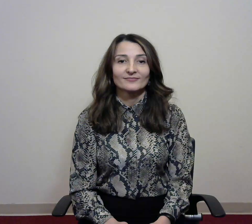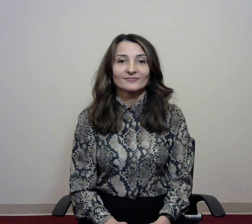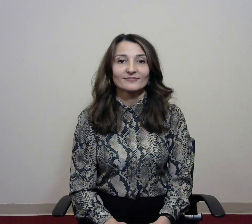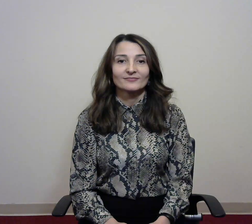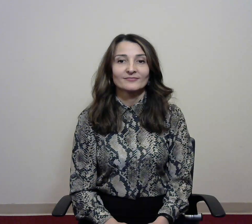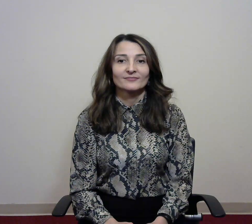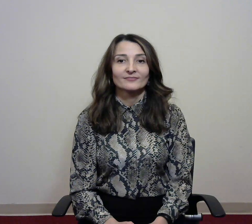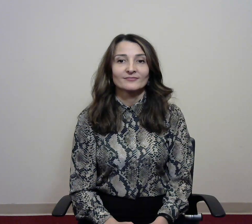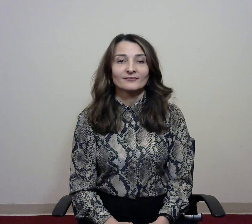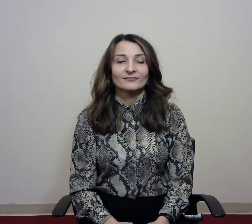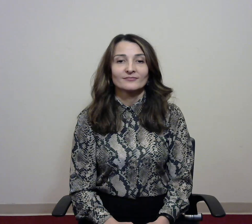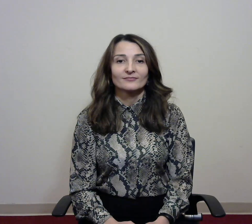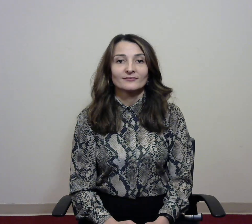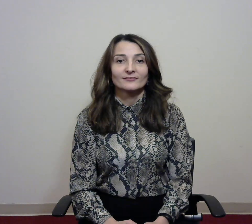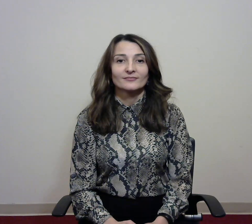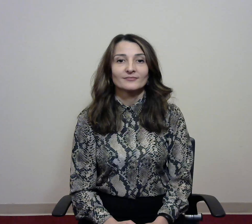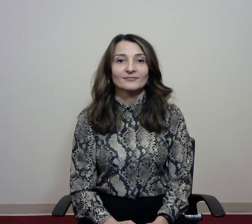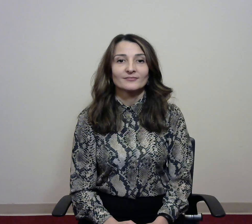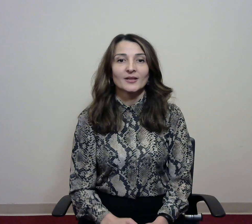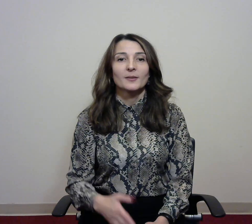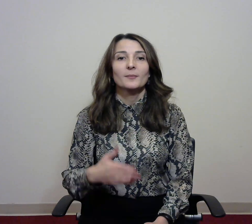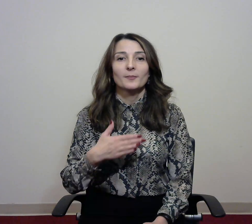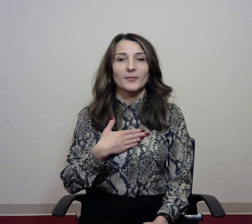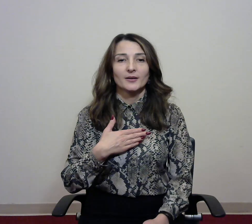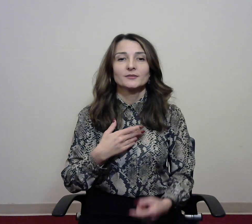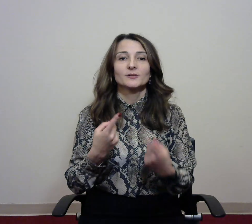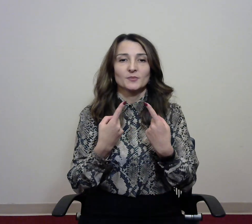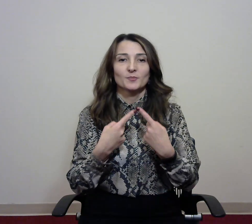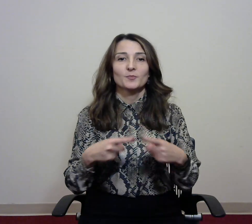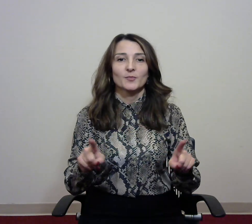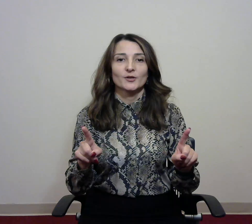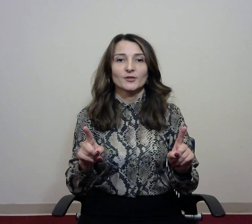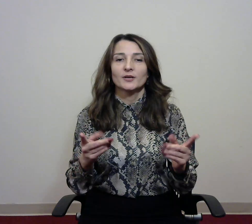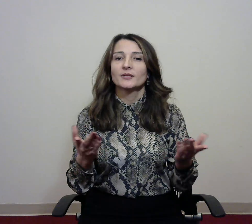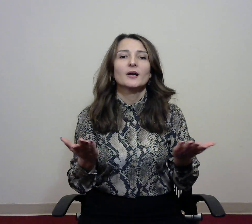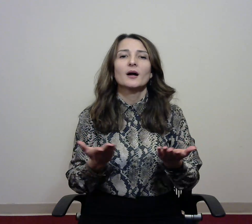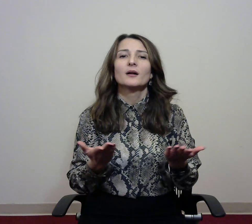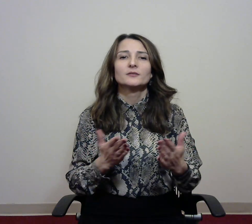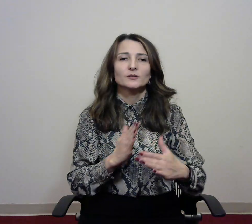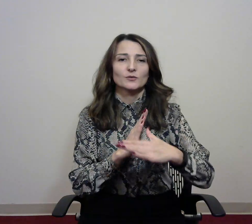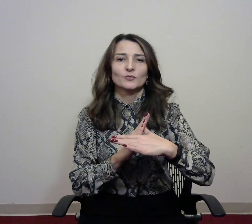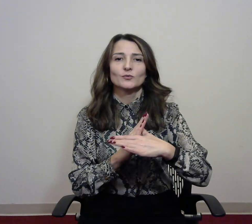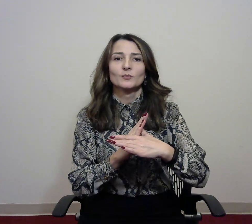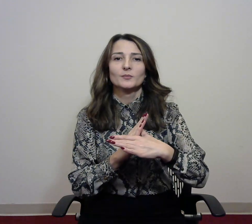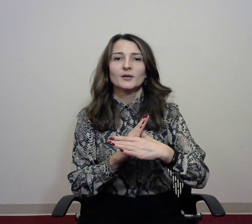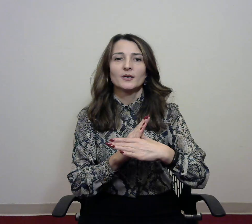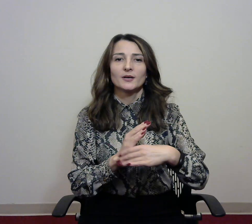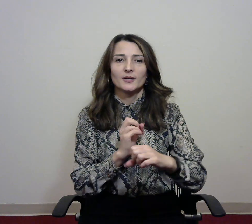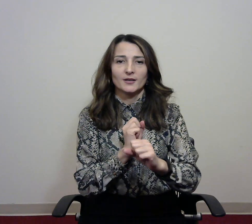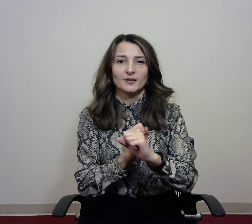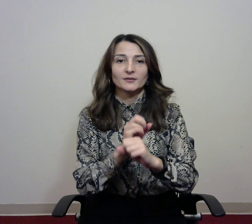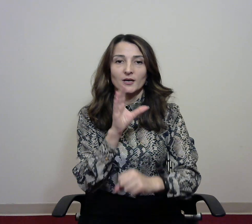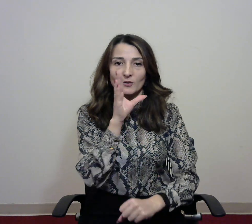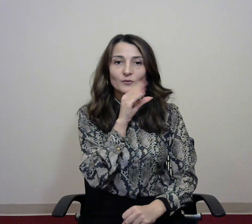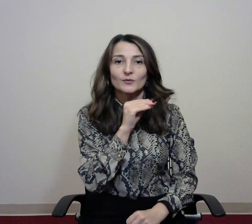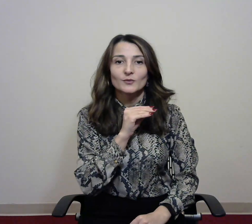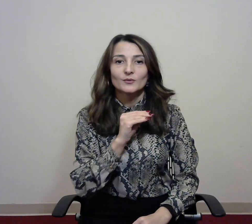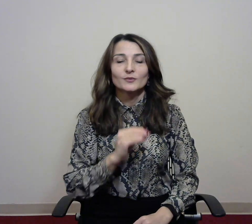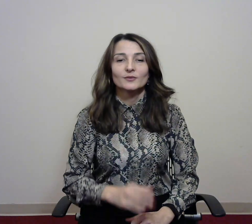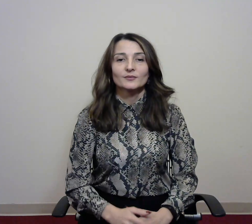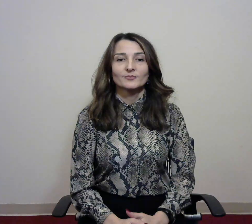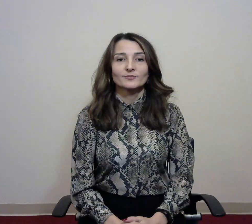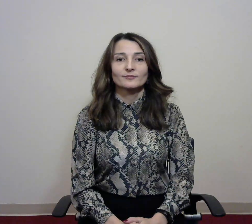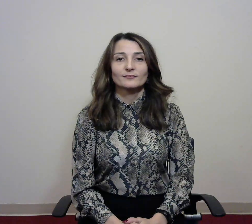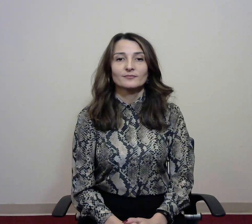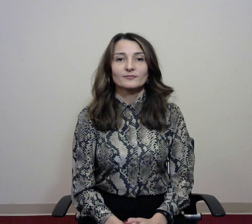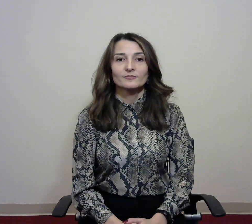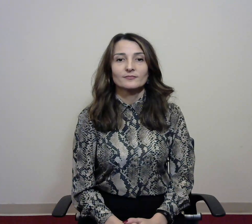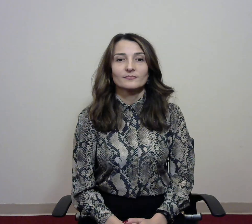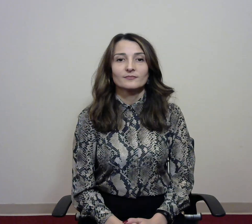Mənə başqa hansı köməkliyi edə bilərsiniz?